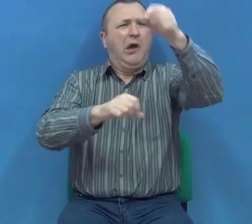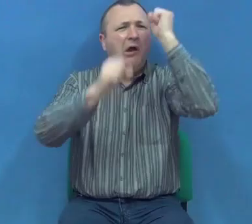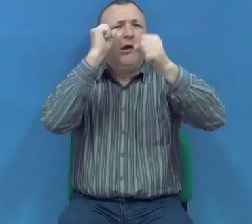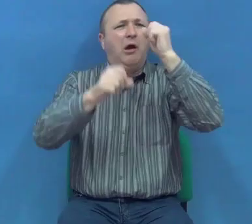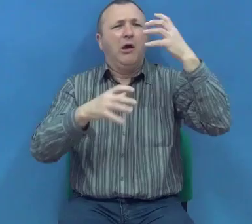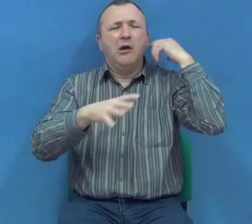Nie można ich było otworzyć.